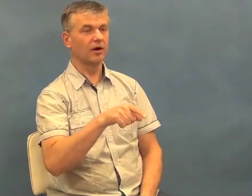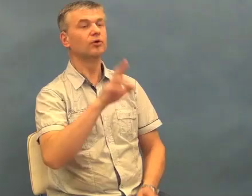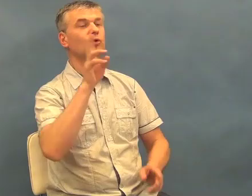Kto...